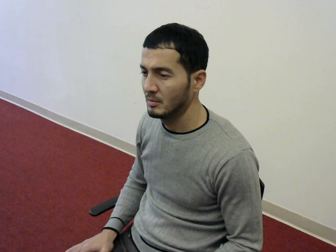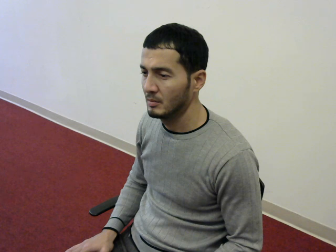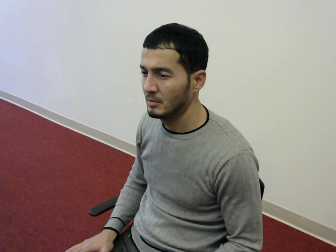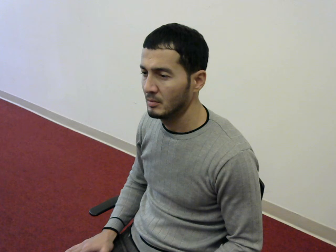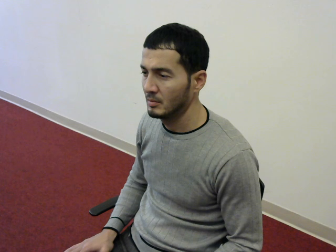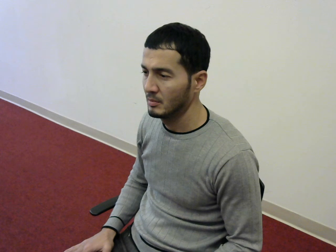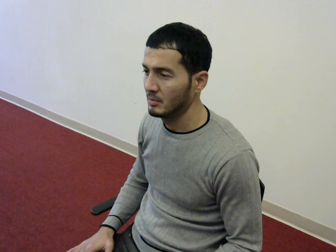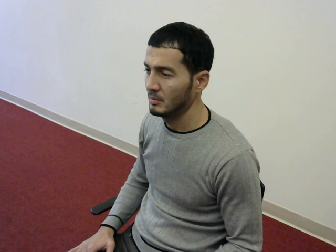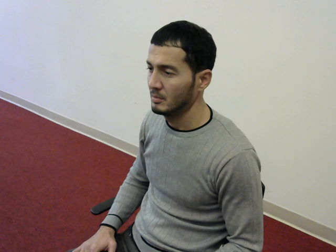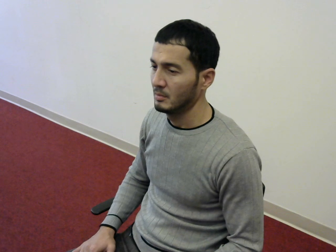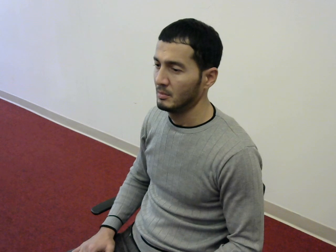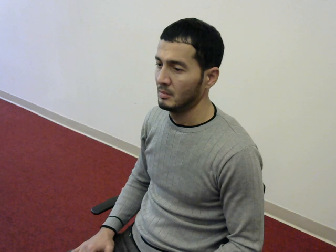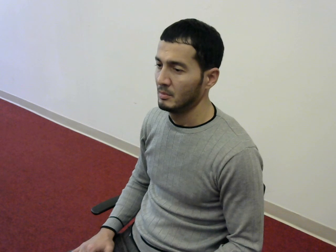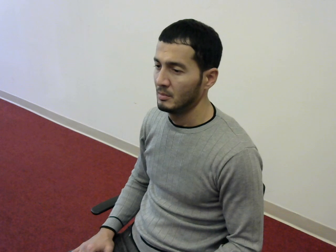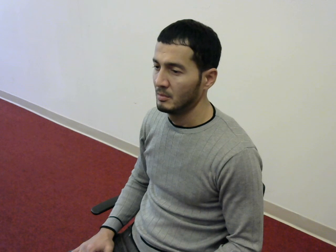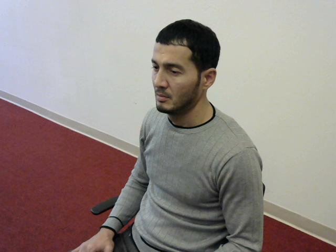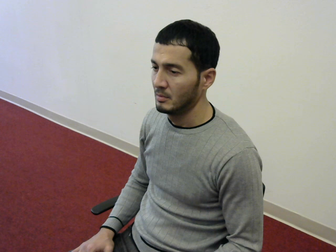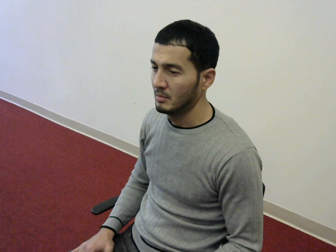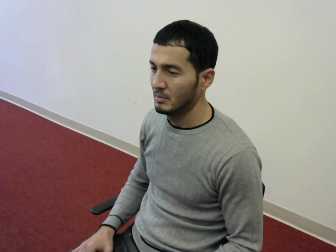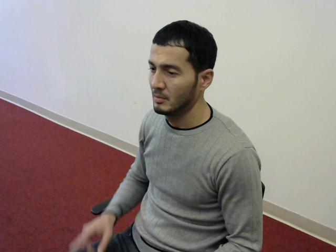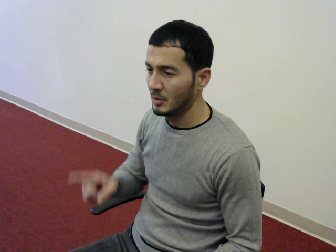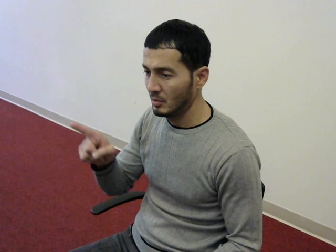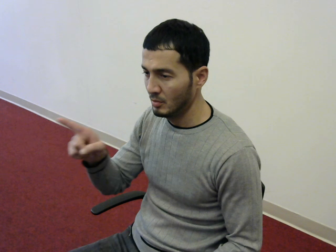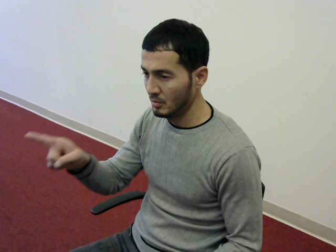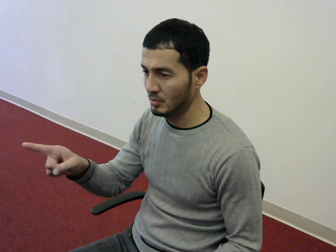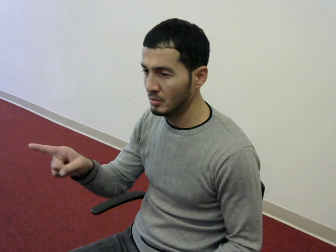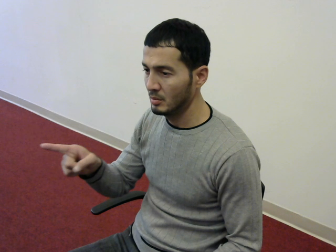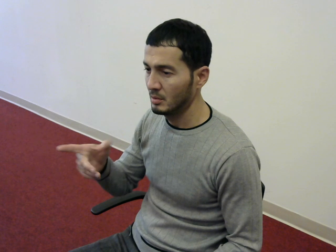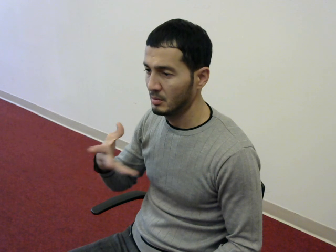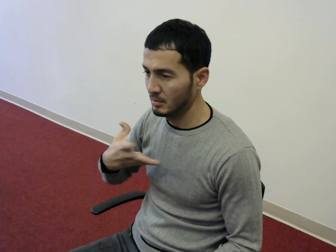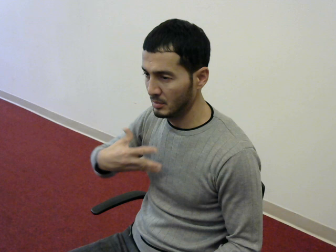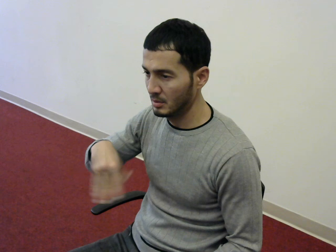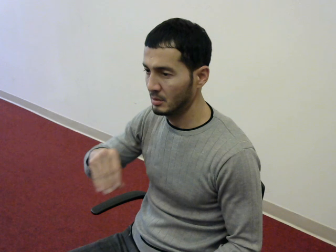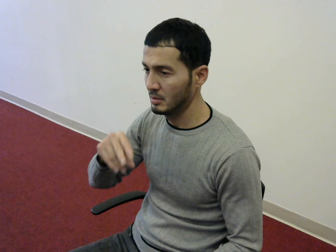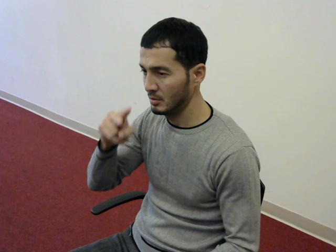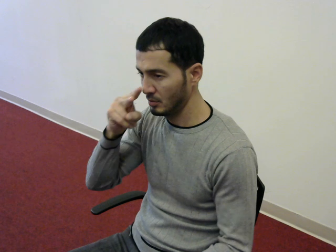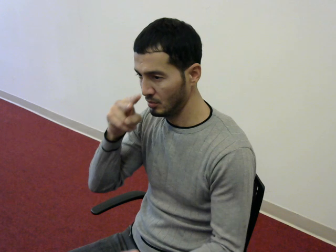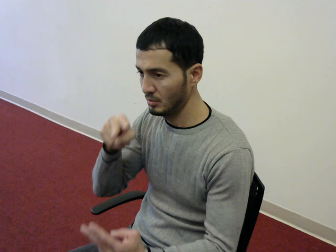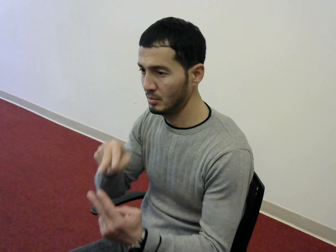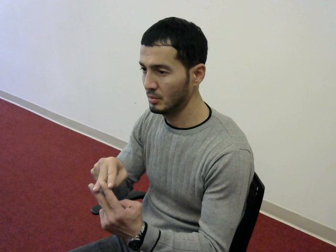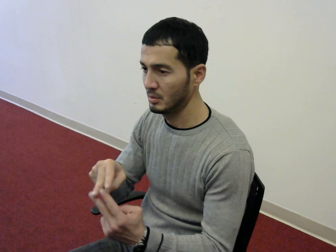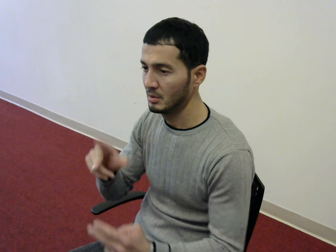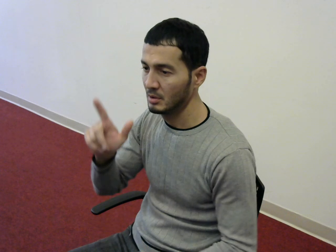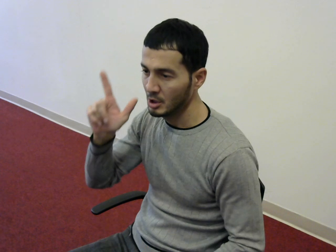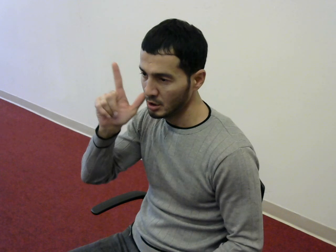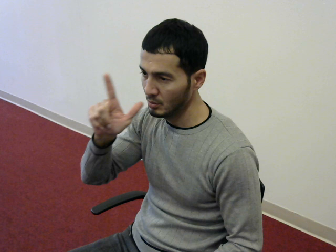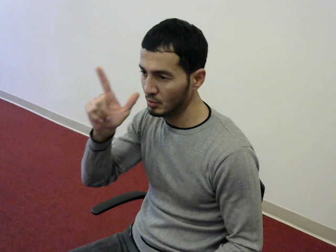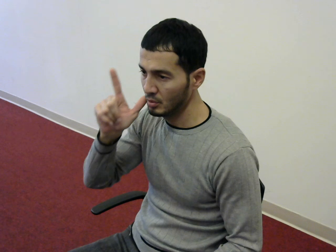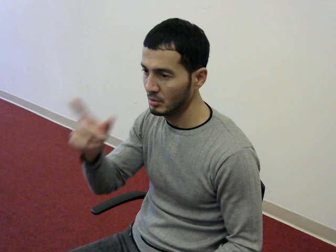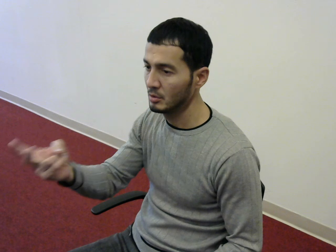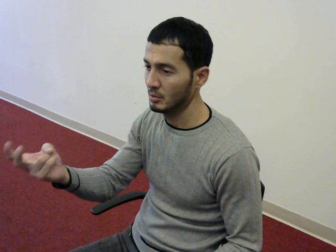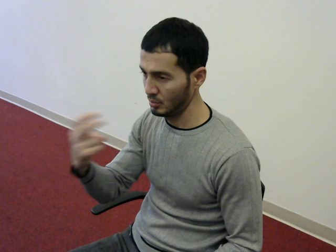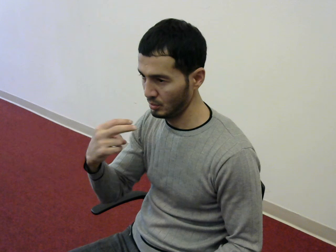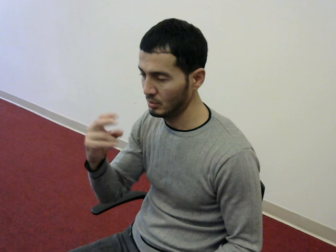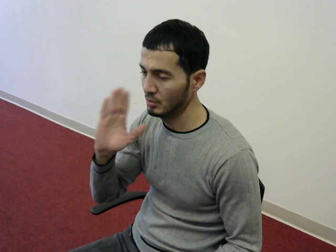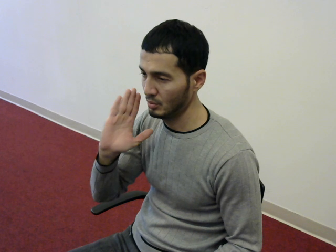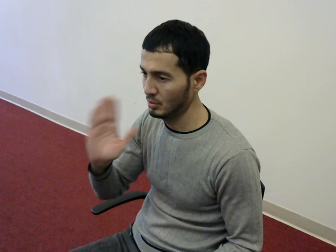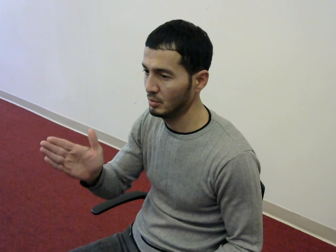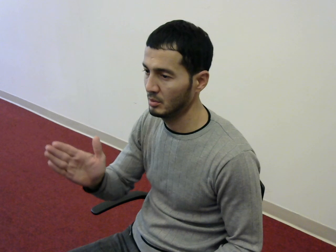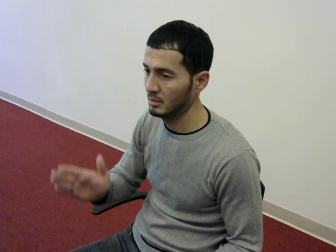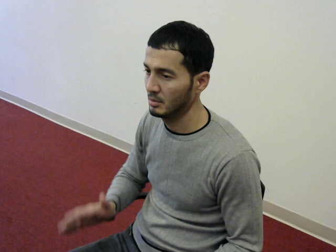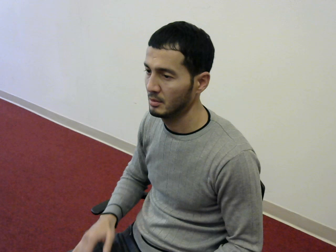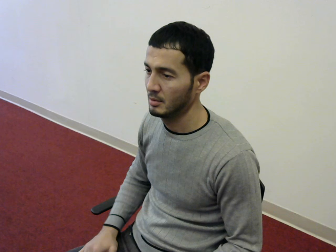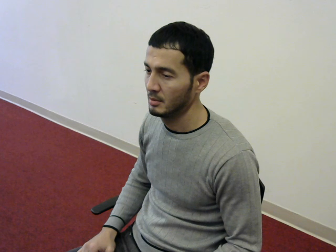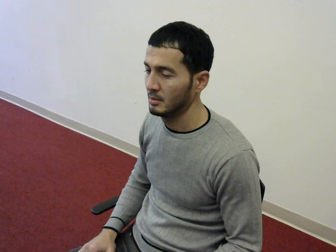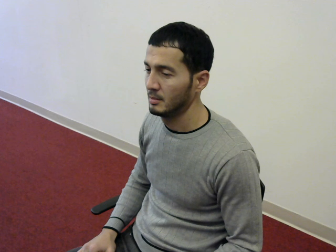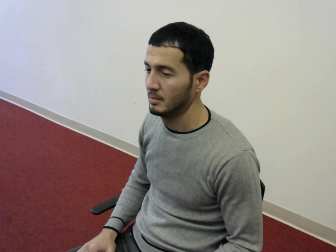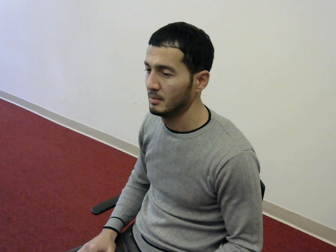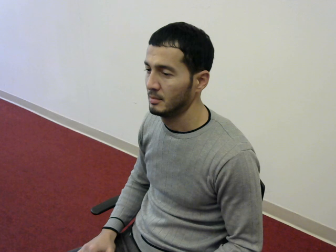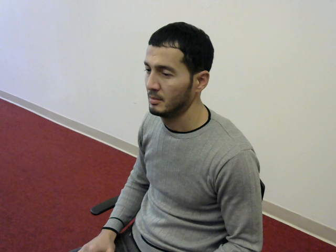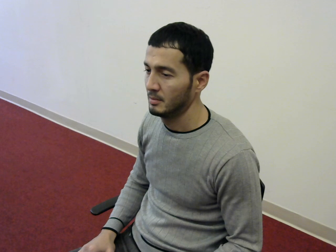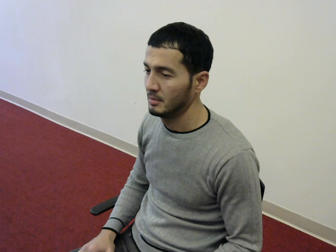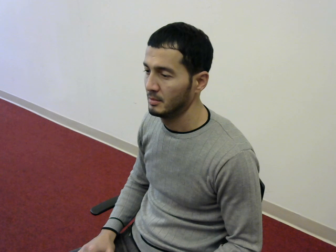O, bizi görməyə birisigün gələcək